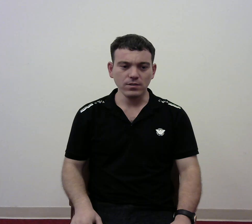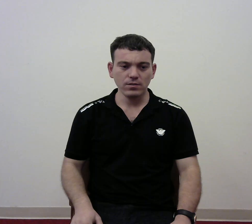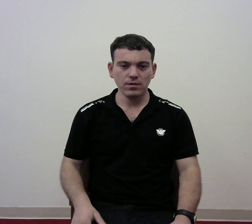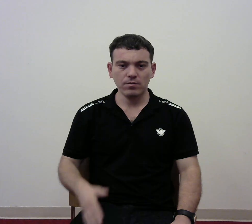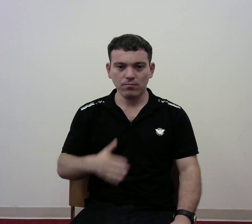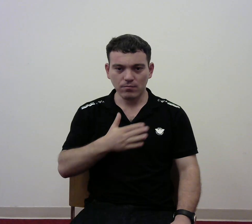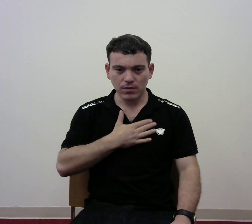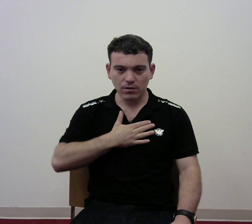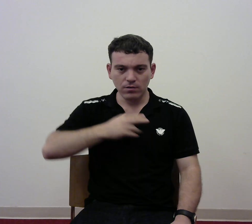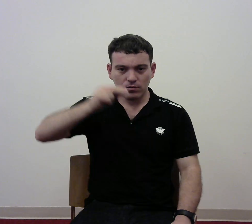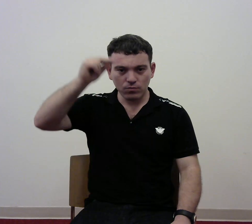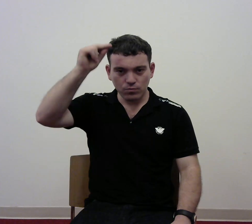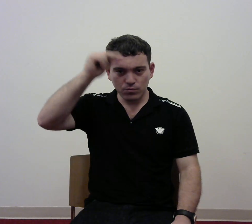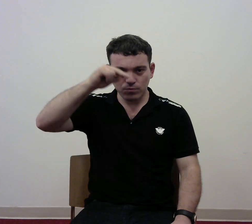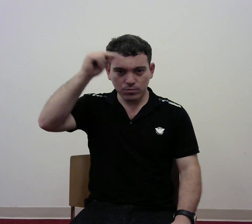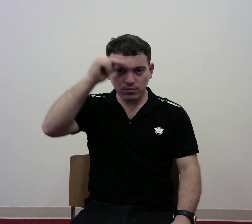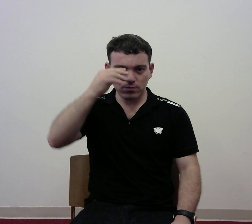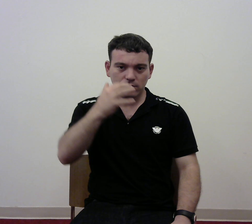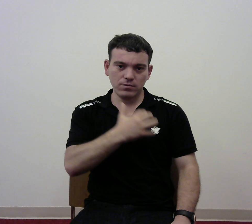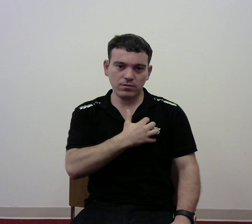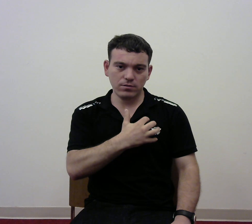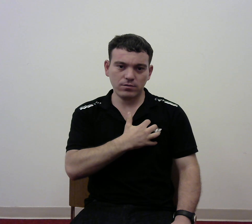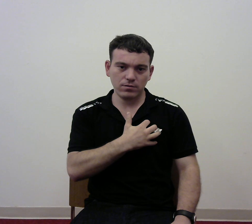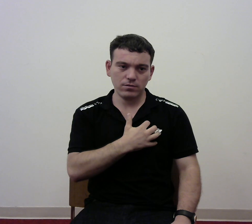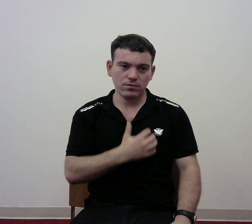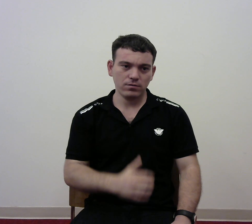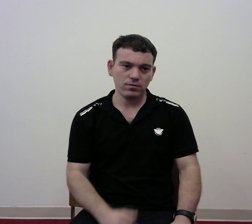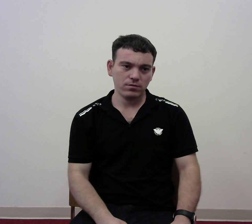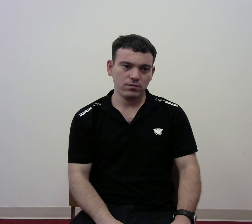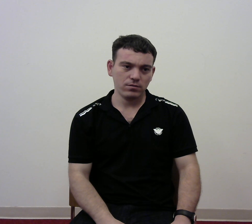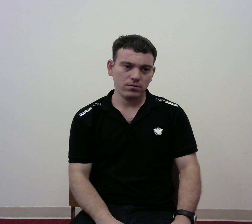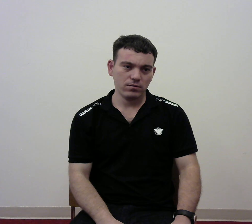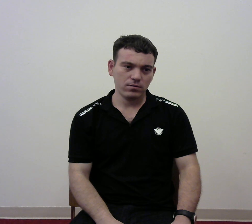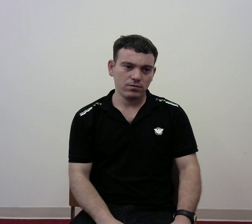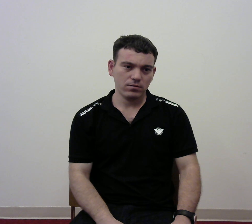Mən öyrənmək istəyirəm